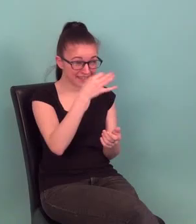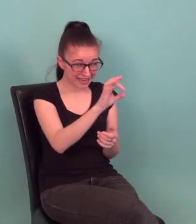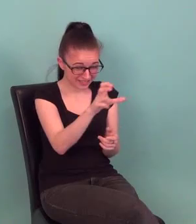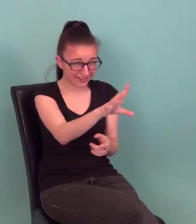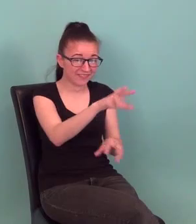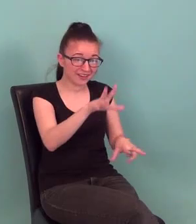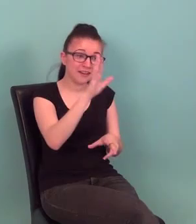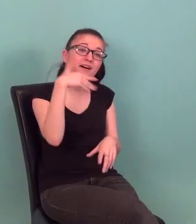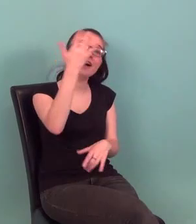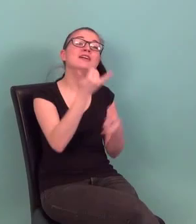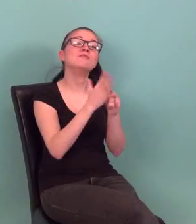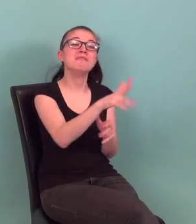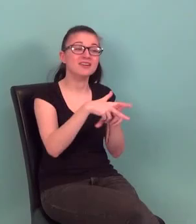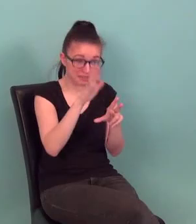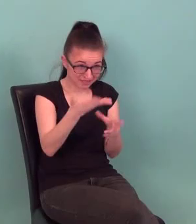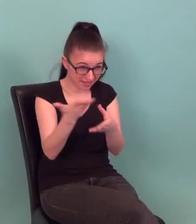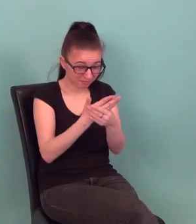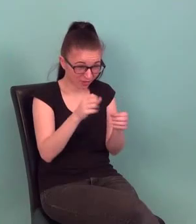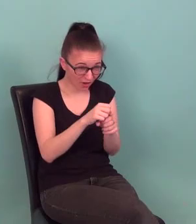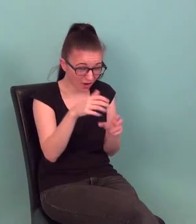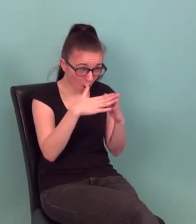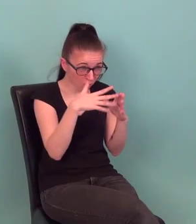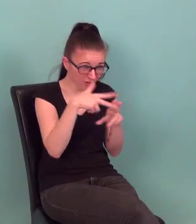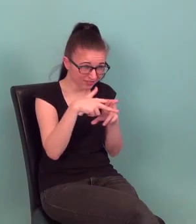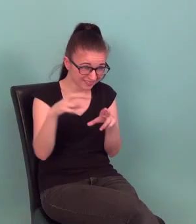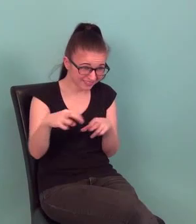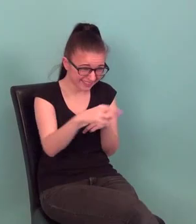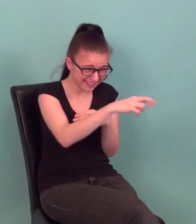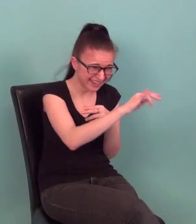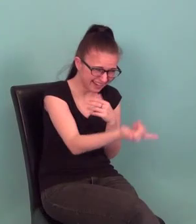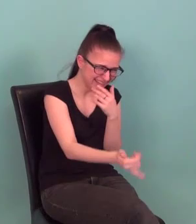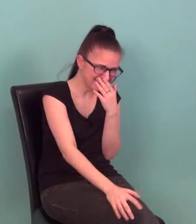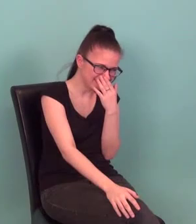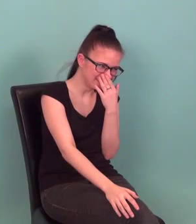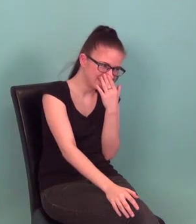Pytam, czy później jak twoja rodzina przyjedzie z zaproszeniem, to będą się kąpać w stajni?